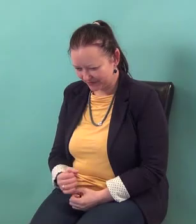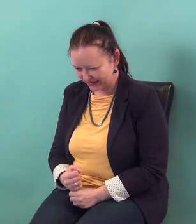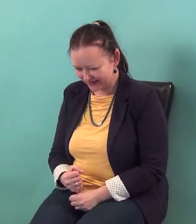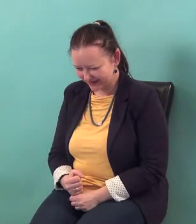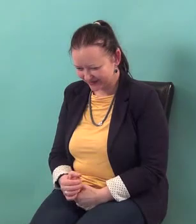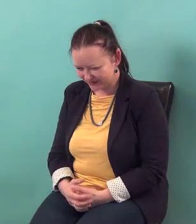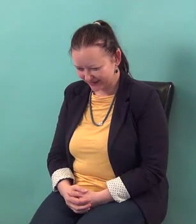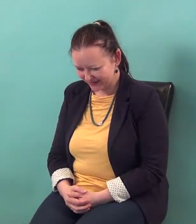Praca.